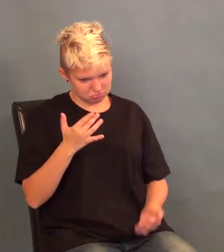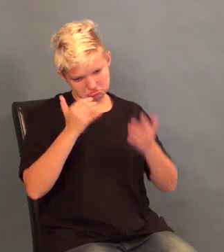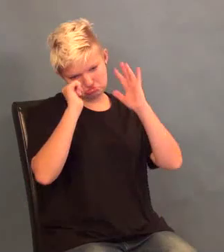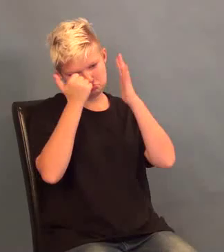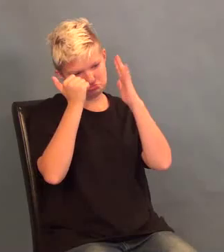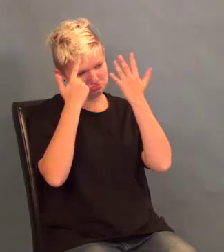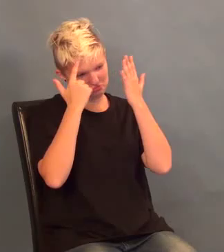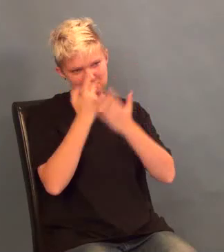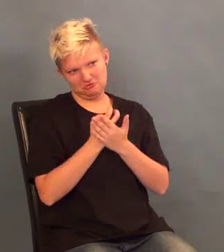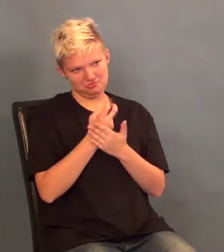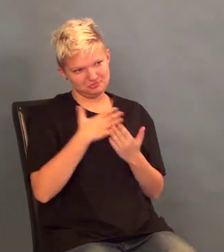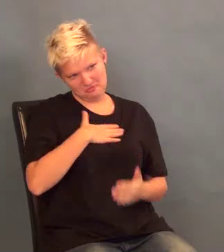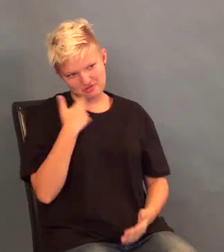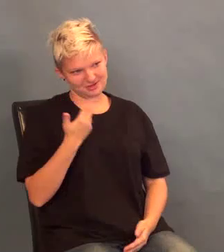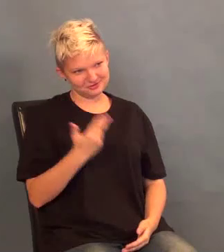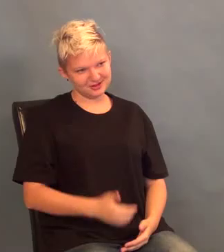Szóstego i siódmego lutego, sobota i niedziela.